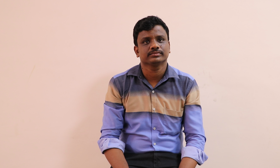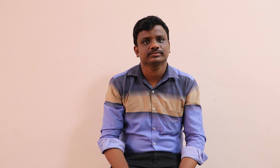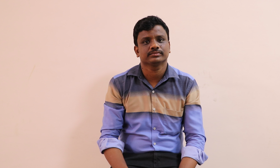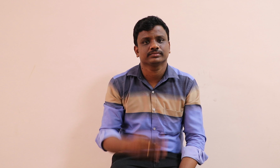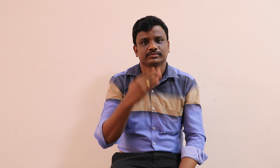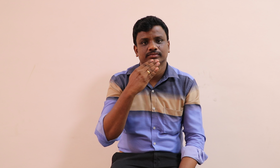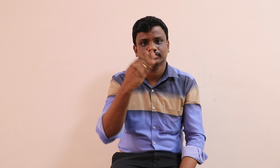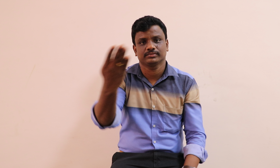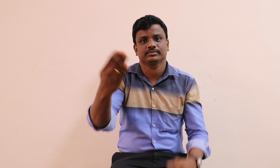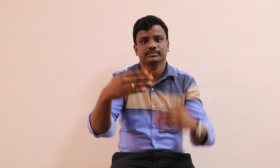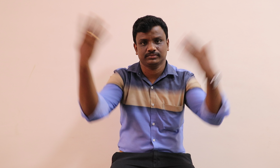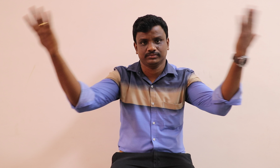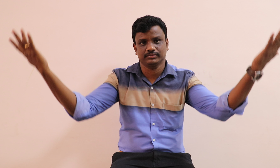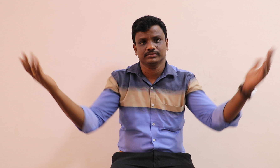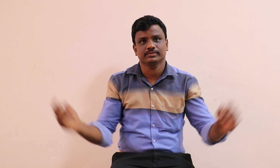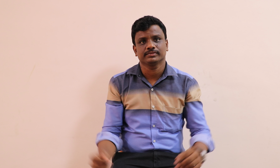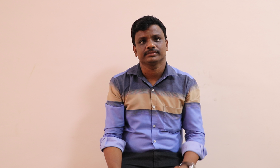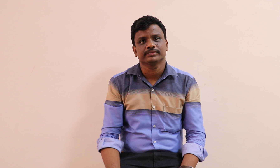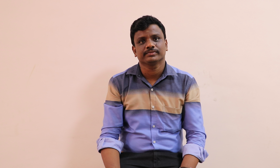thank you so much